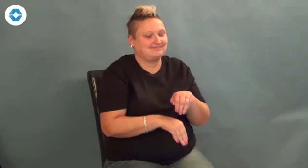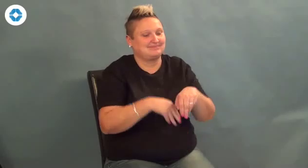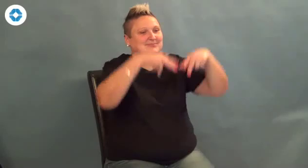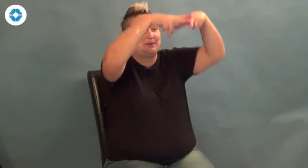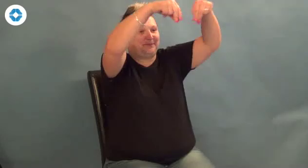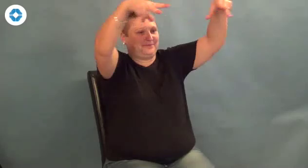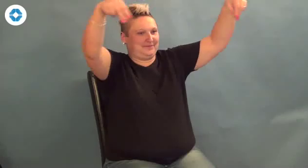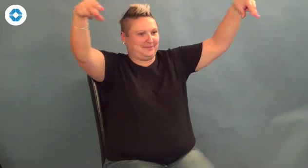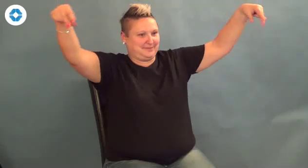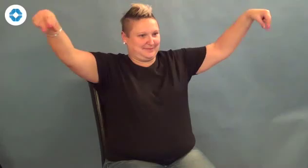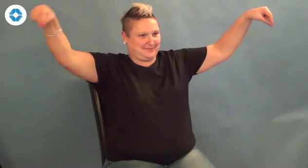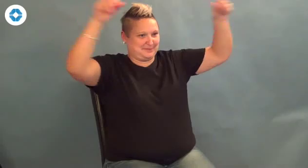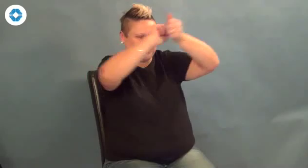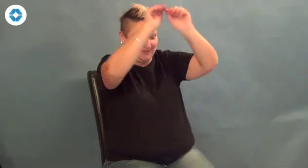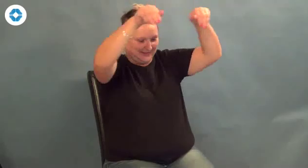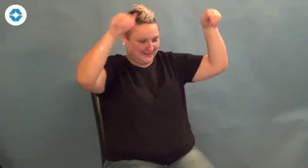Na sznurku było pranie.